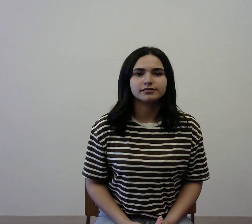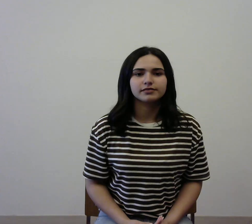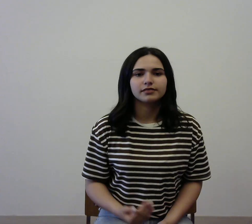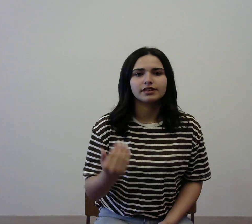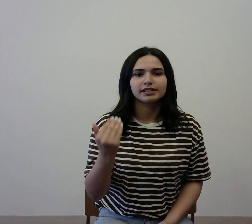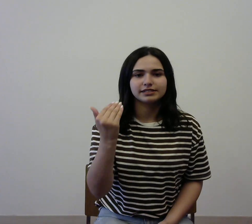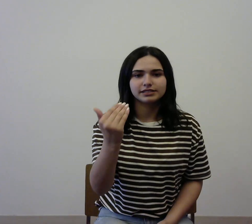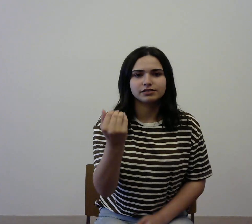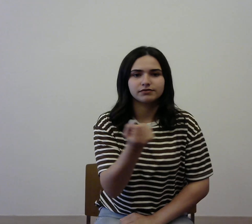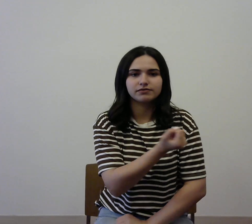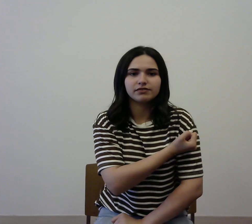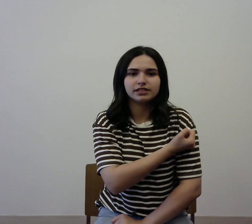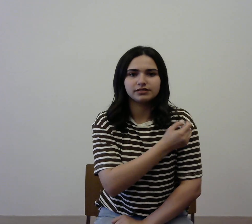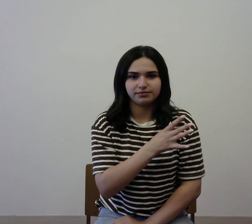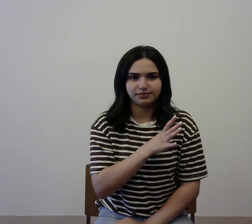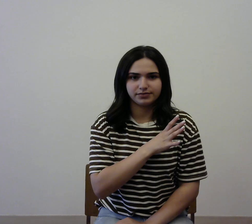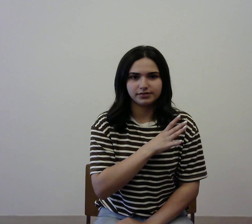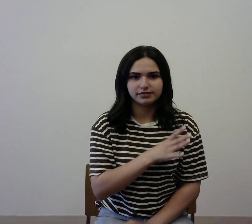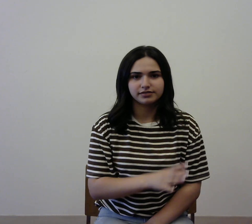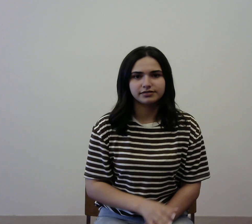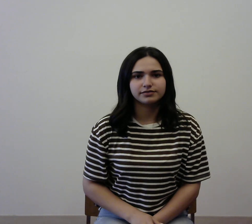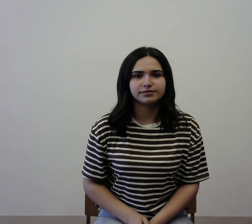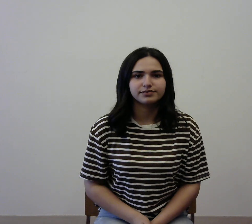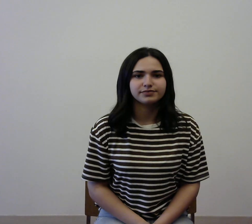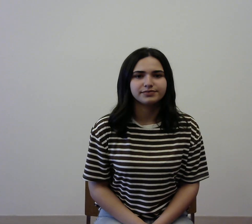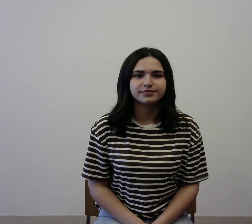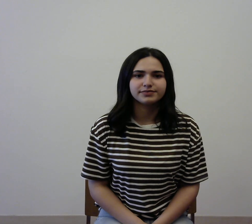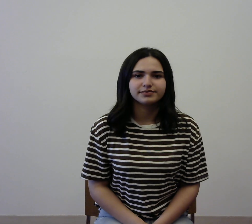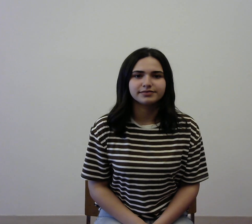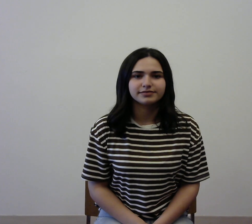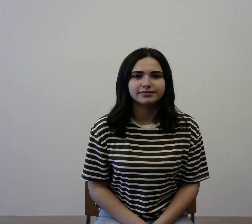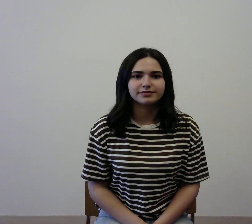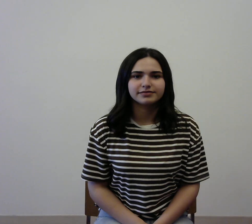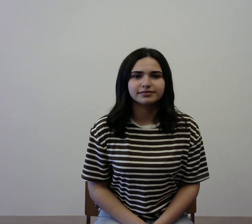Siz vaksin vurdurmusuzmu?